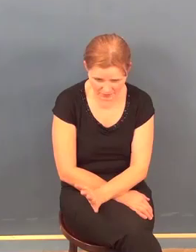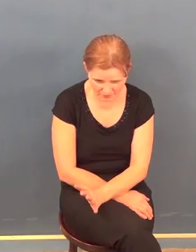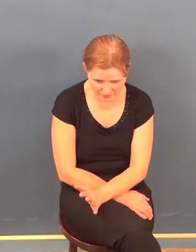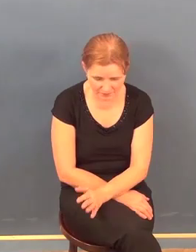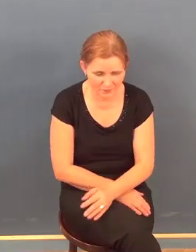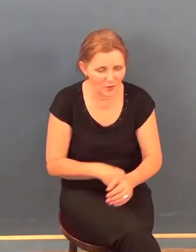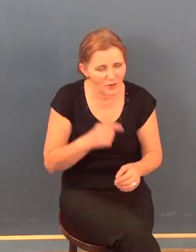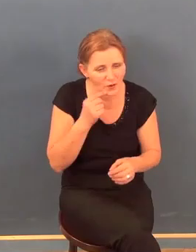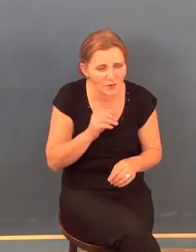Poczekaj.